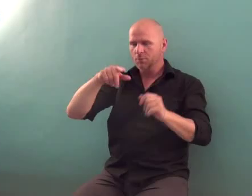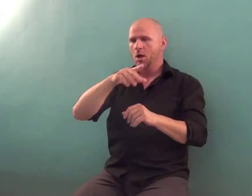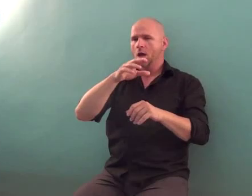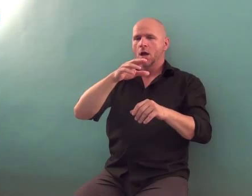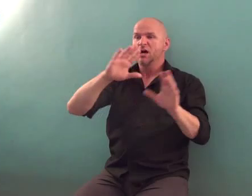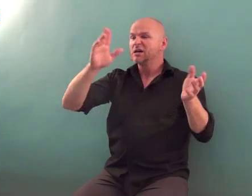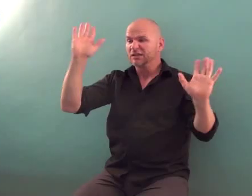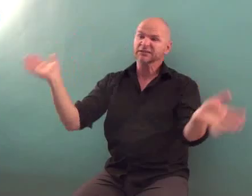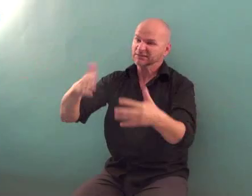Wszyscy szybko wychodzą.